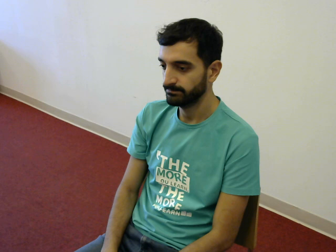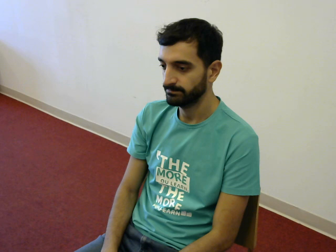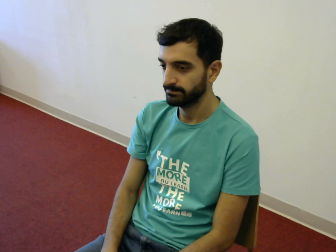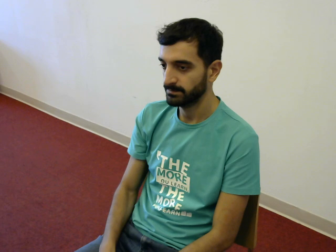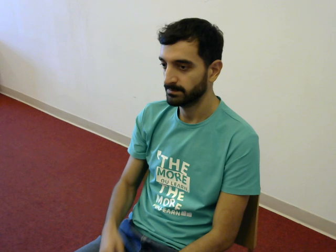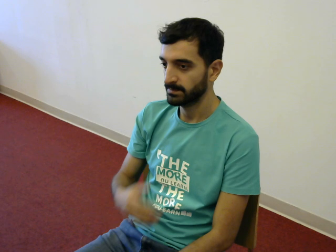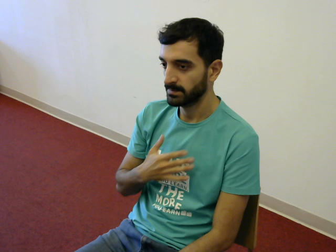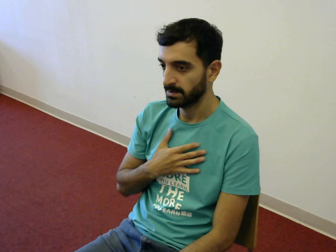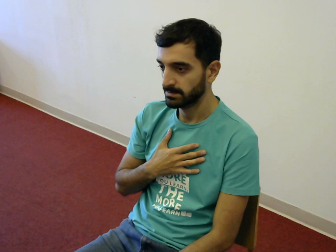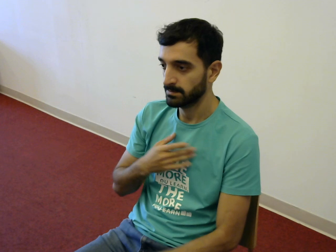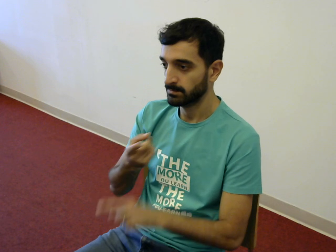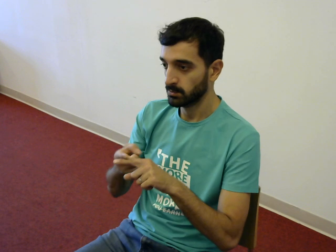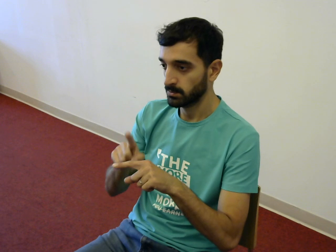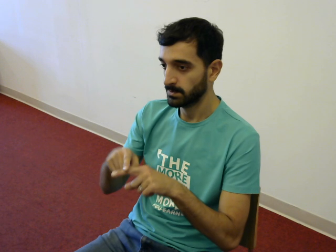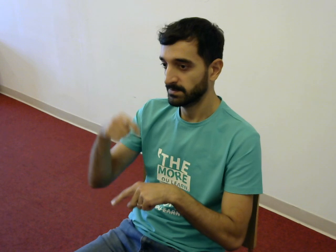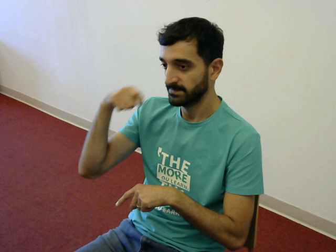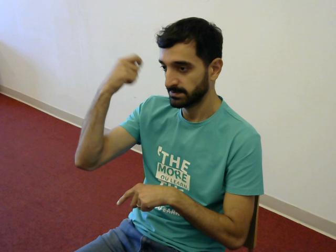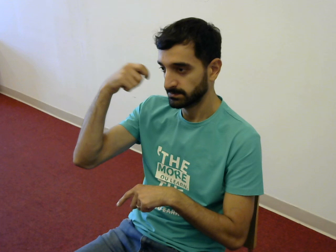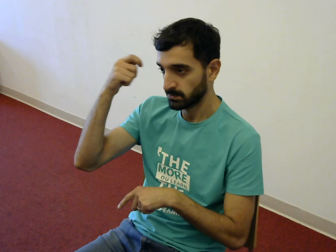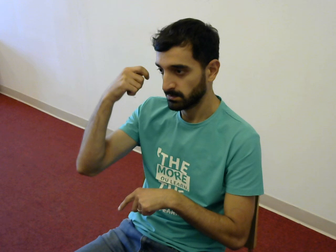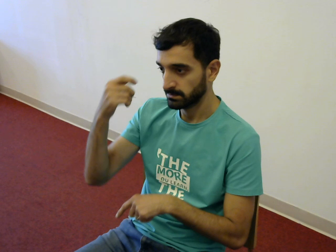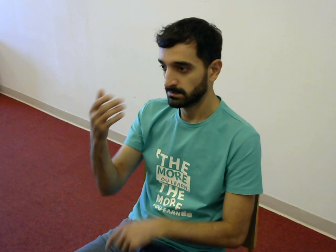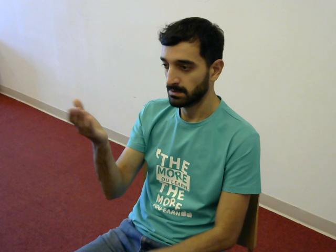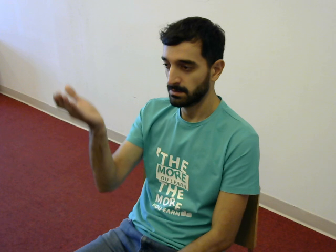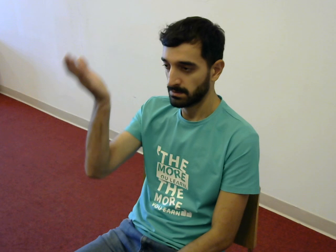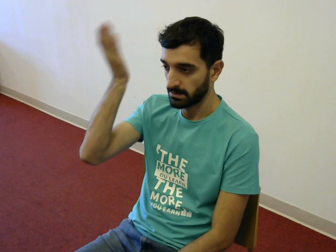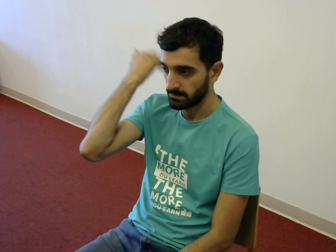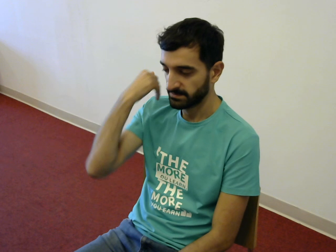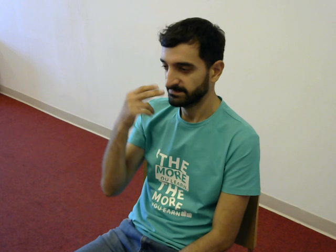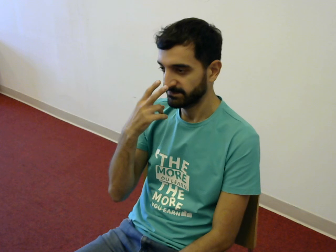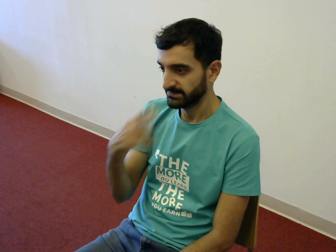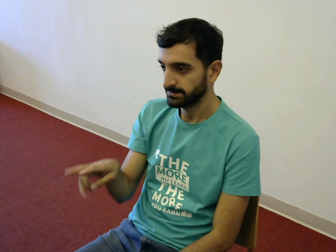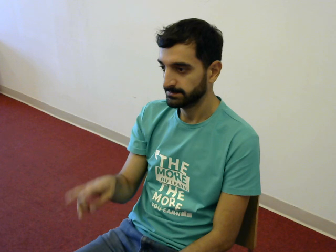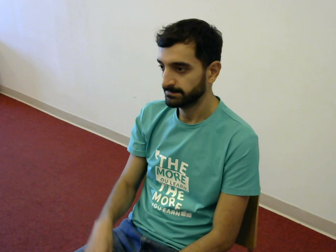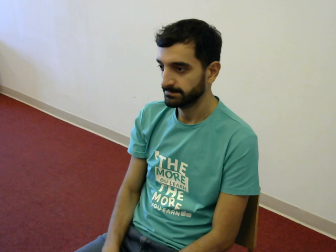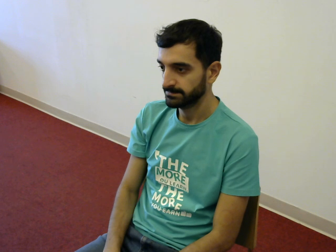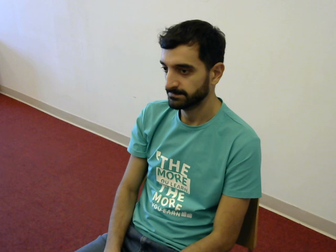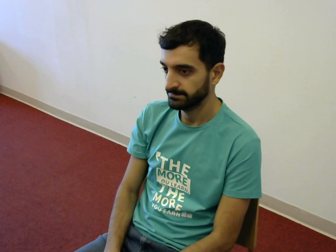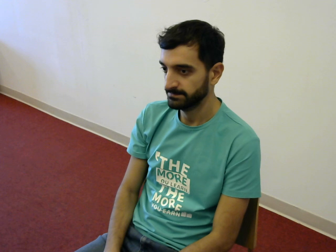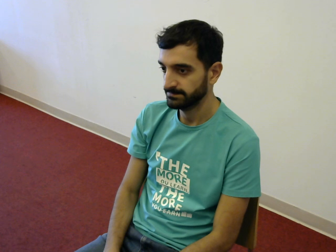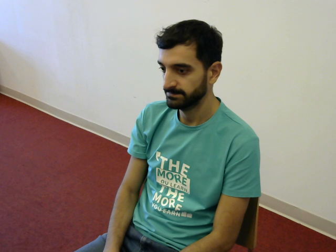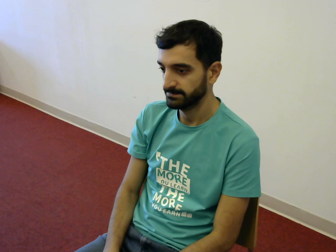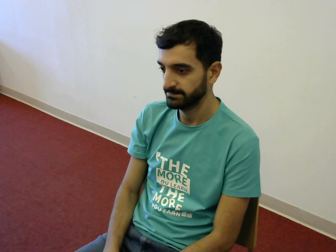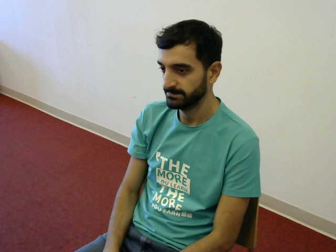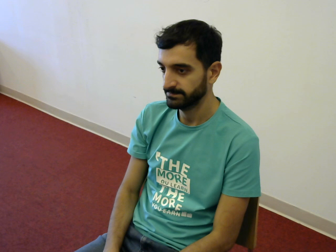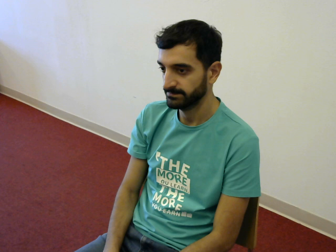Mən bu videonu daha əvvəl görmüşəm